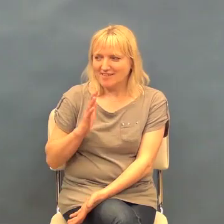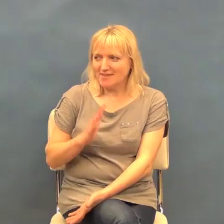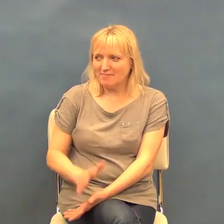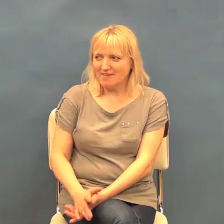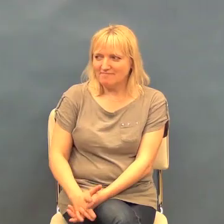Ja tak sobie.